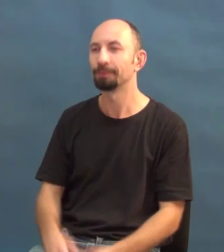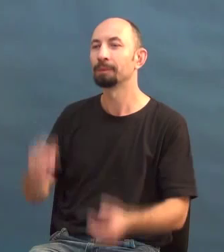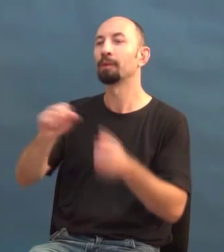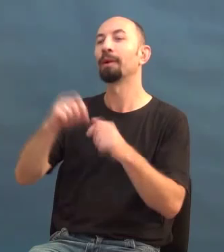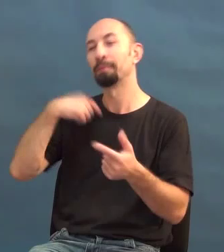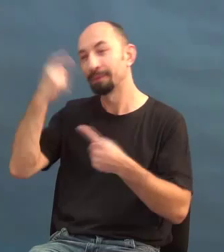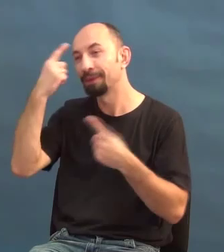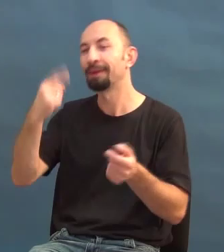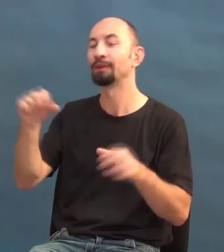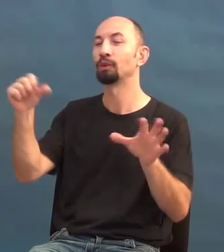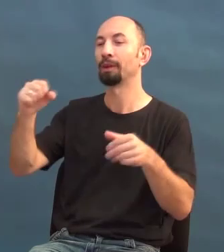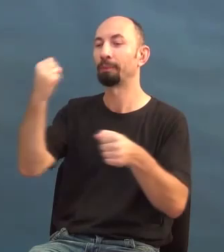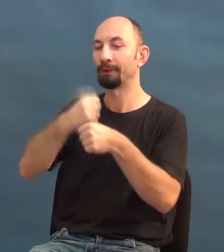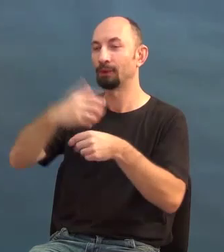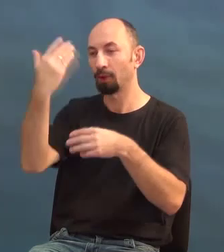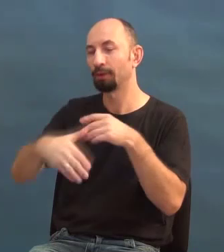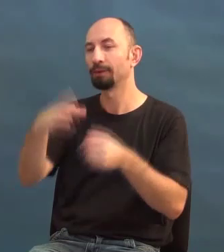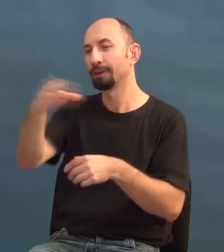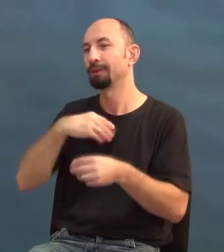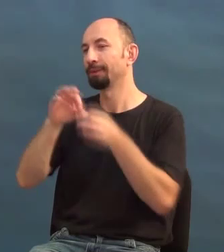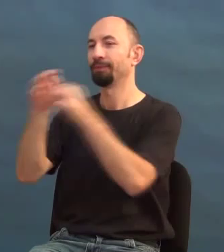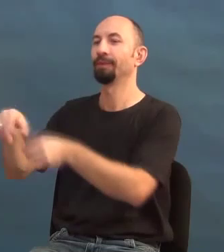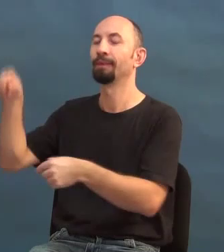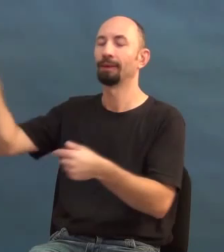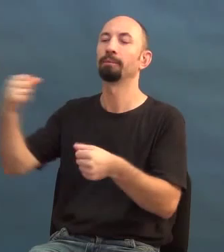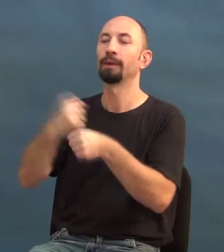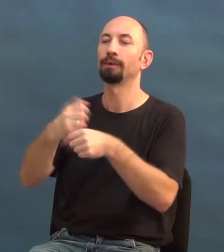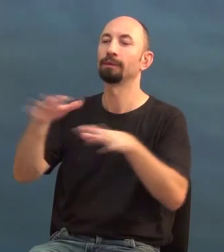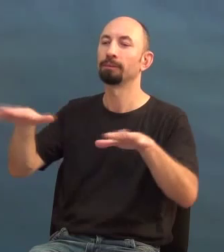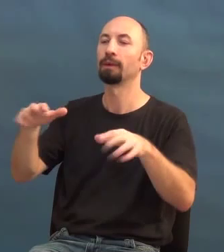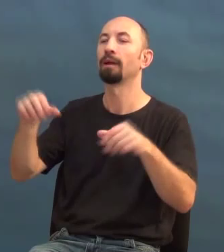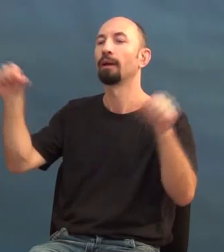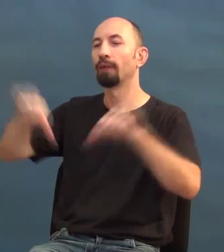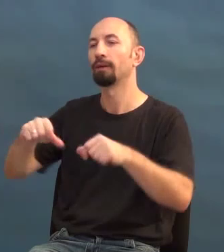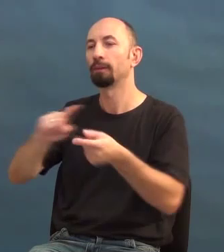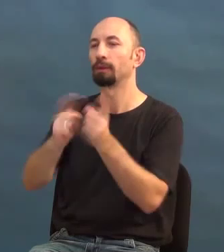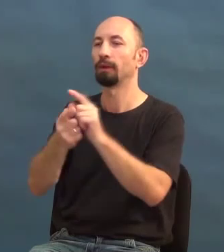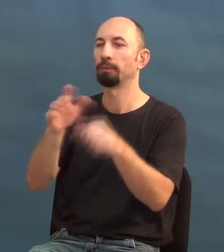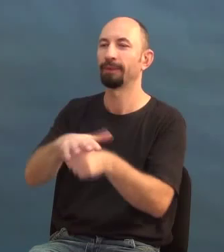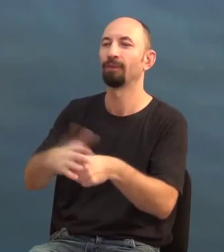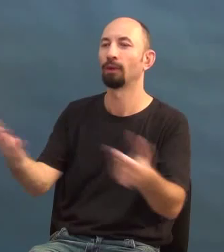Myślę też, że o szóstej, kiedy skończę pracę, razem pójdziemy niedaleko pracy do restauracji spotkać się na piwie.